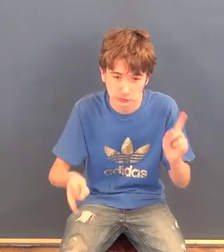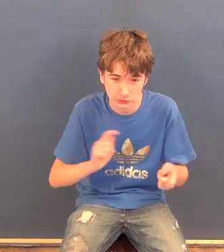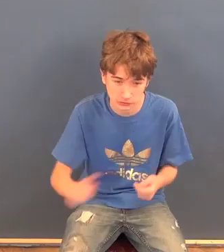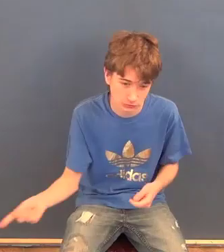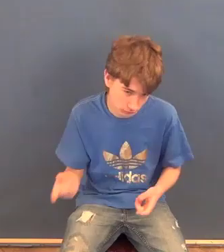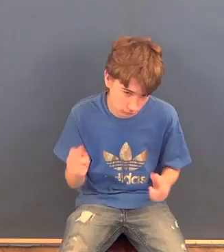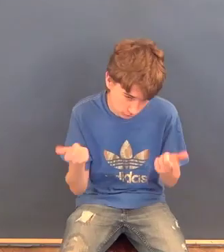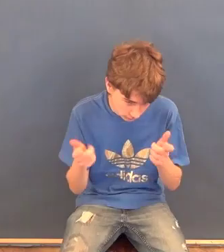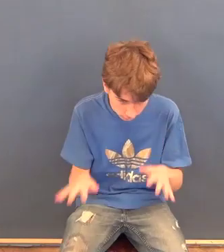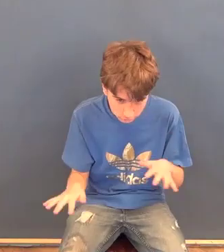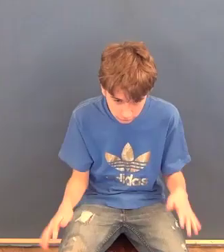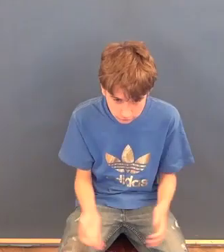Nie wolno, bo jest dużo wypadków.